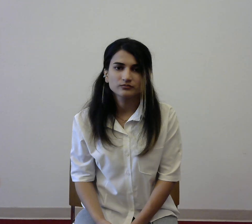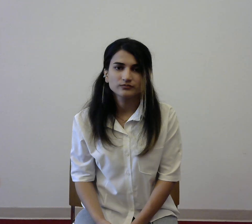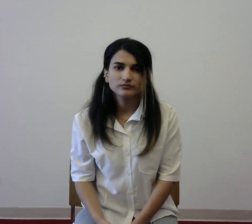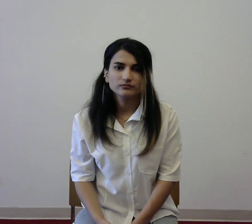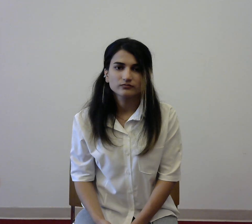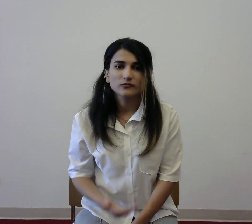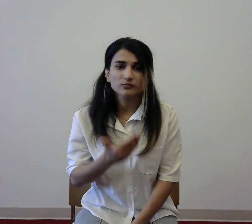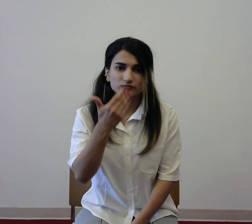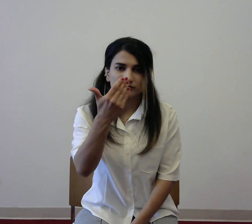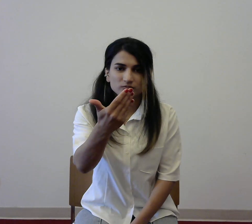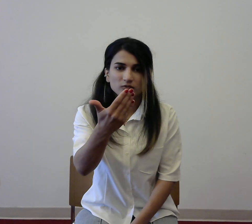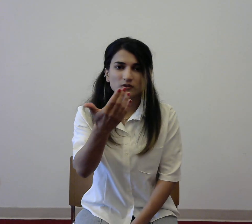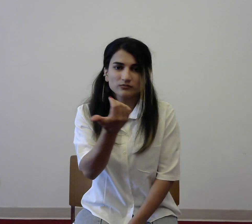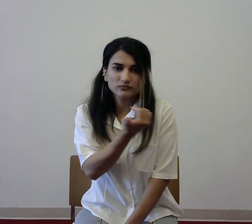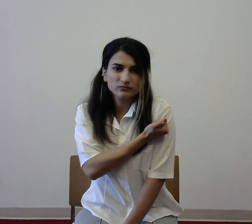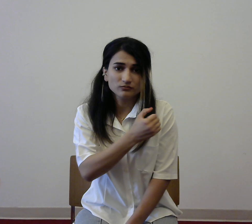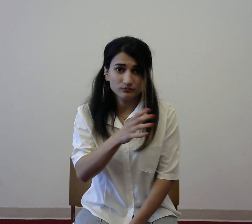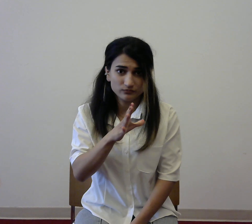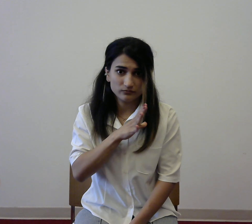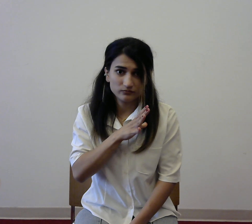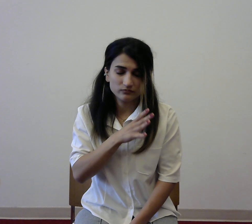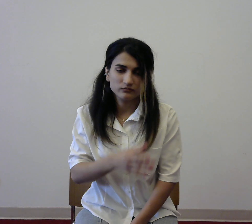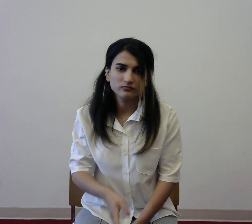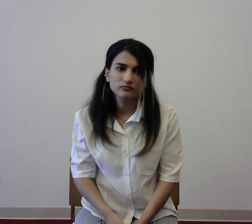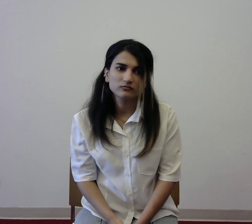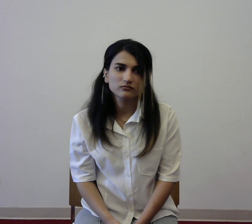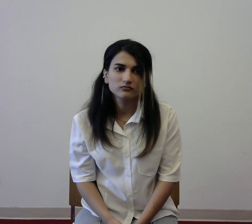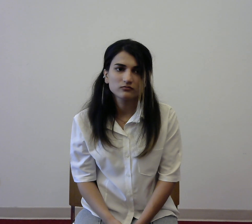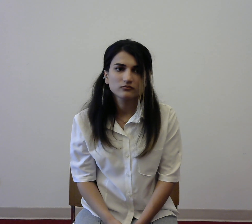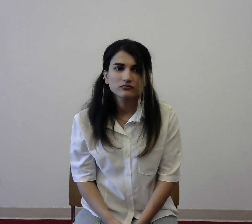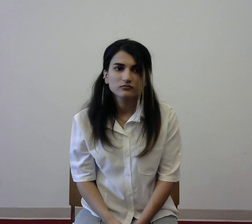Siz vaksin vurdurmusuzmu?